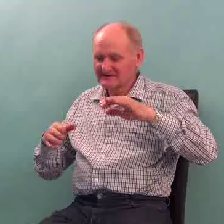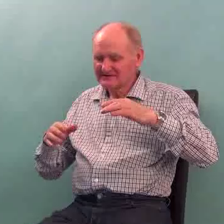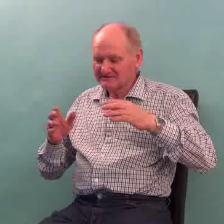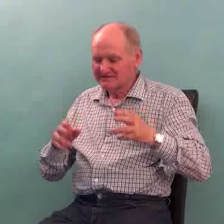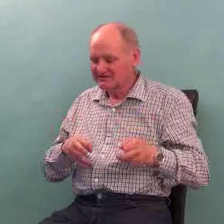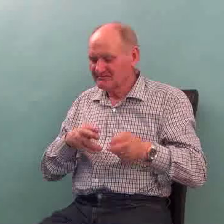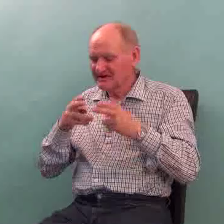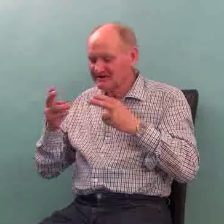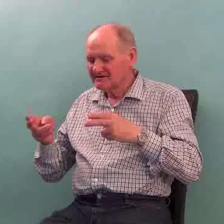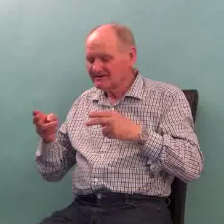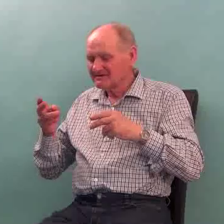Następny.